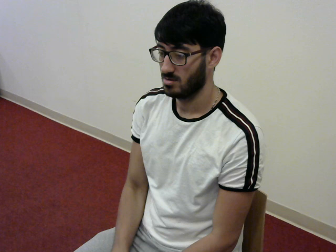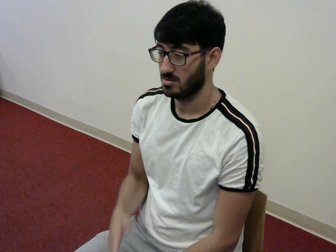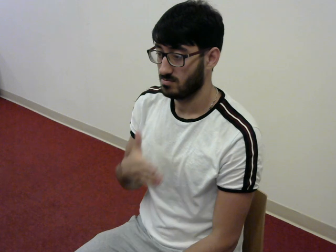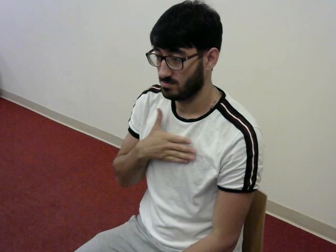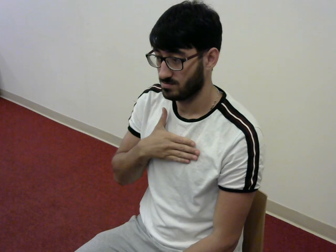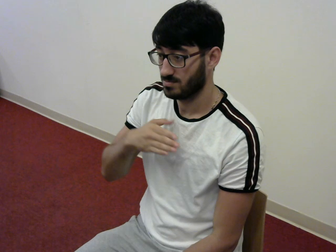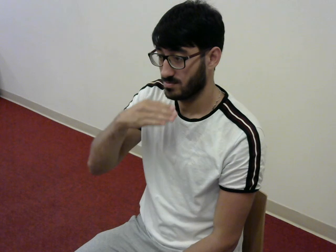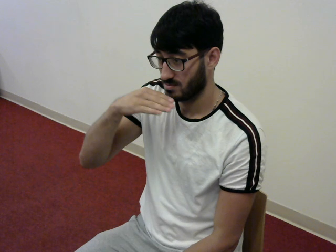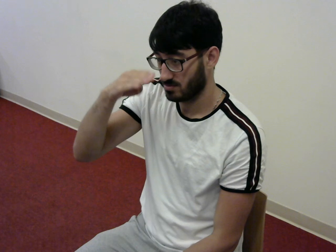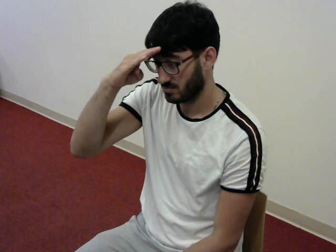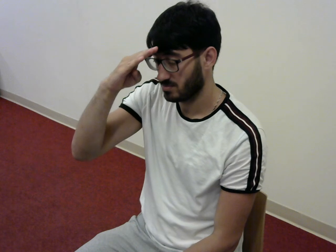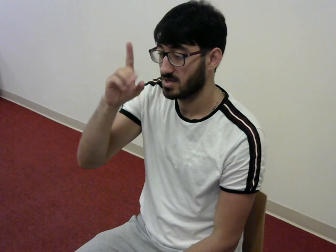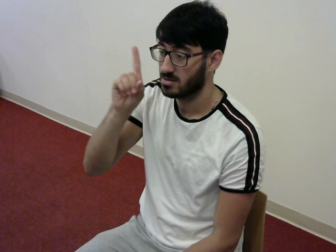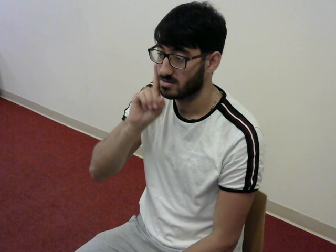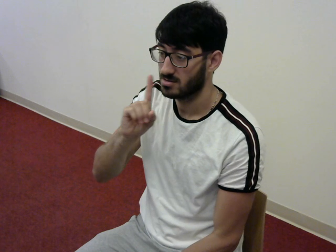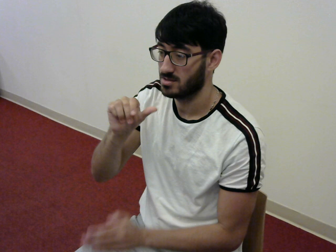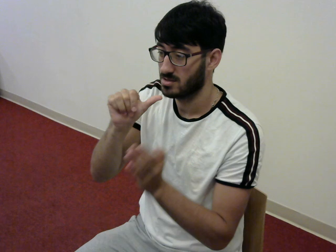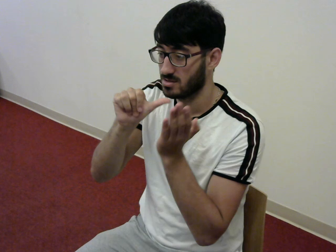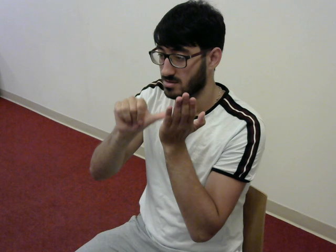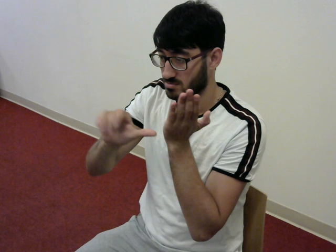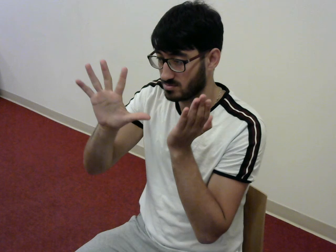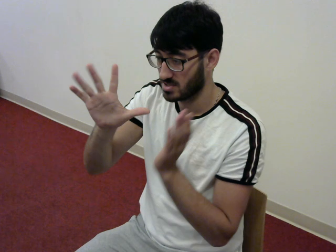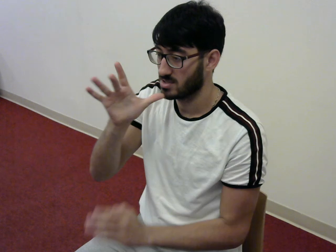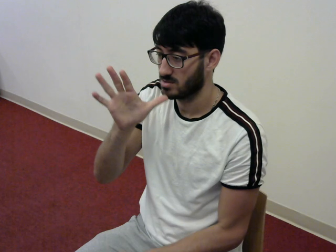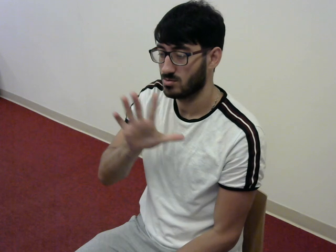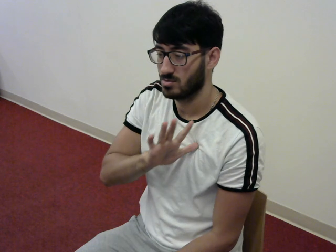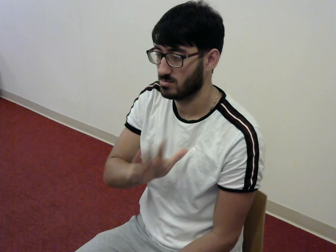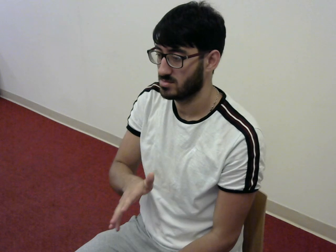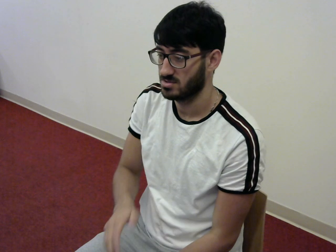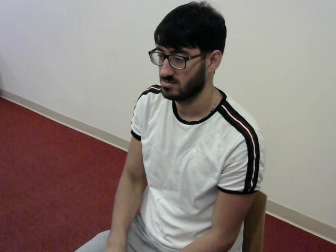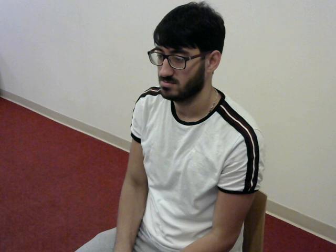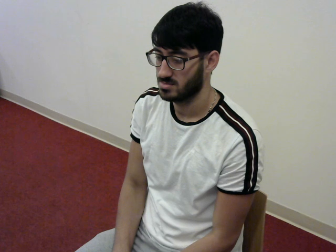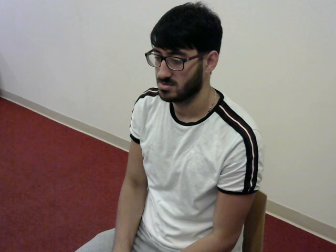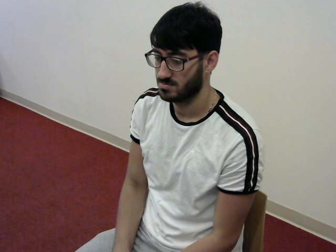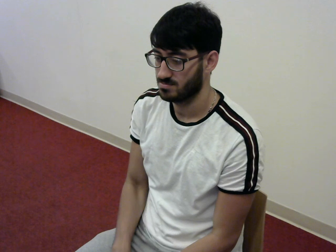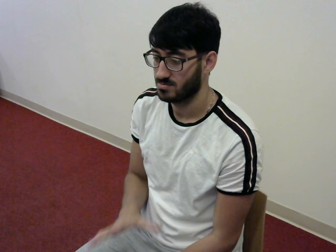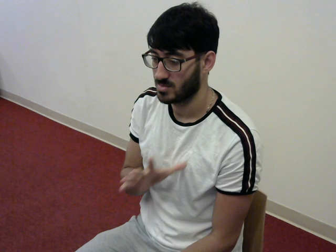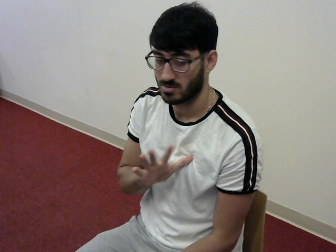Mənim atamın hələ 65 yaşı olmayıb